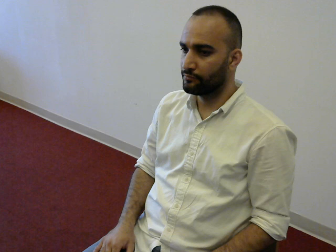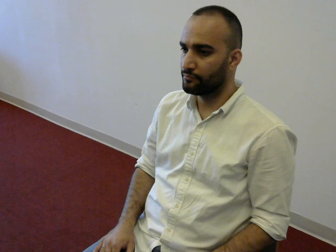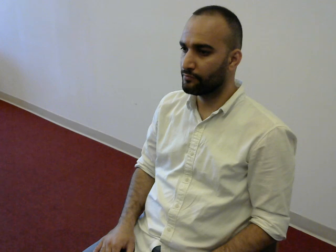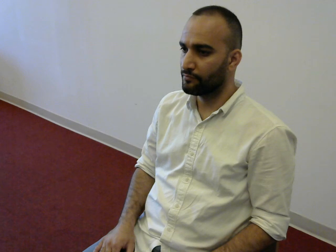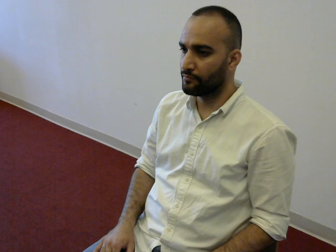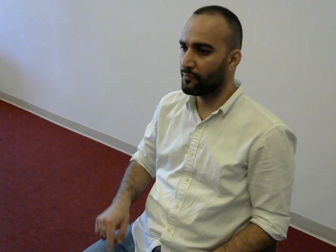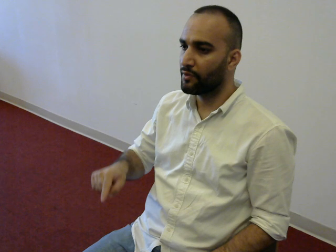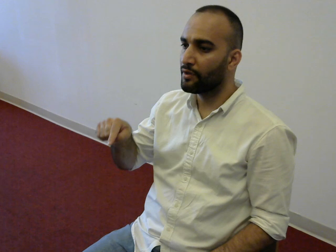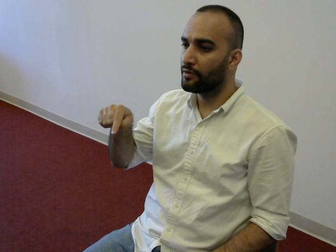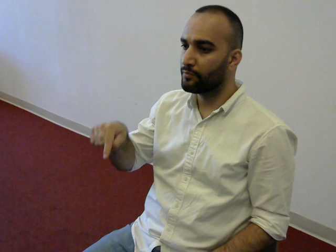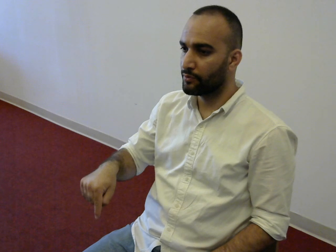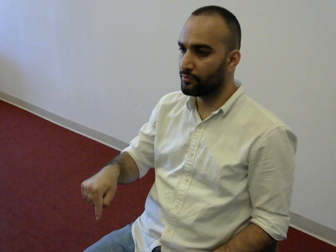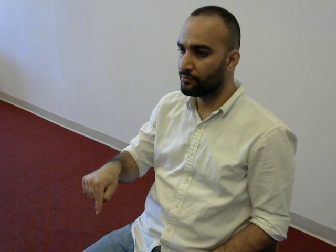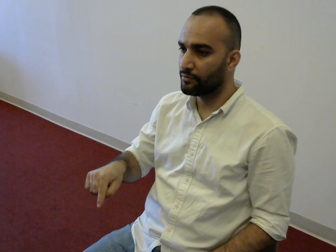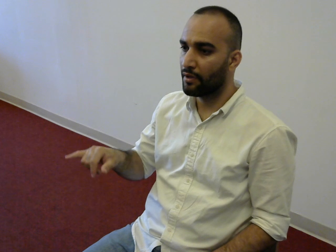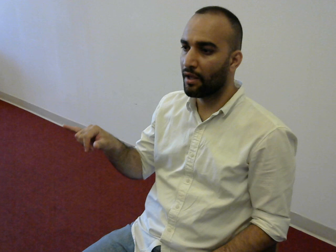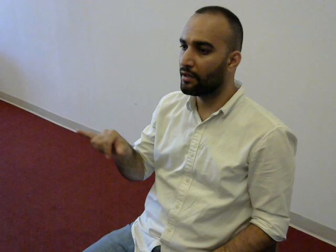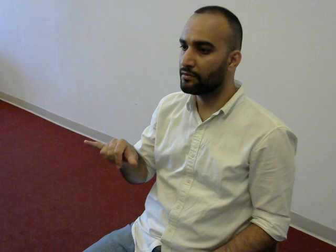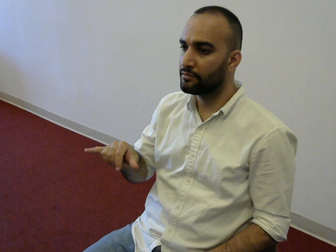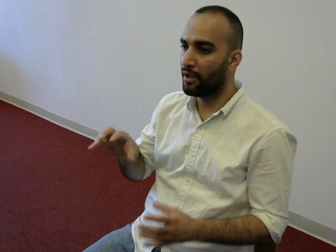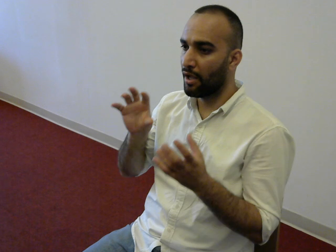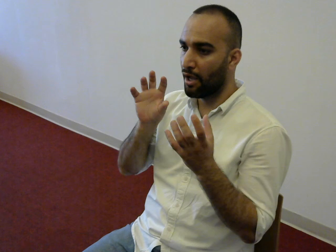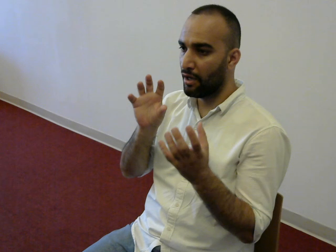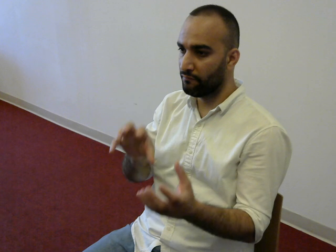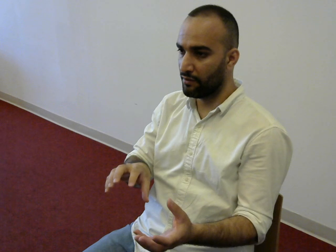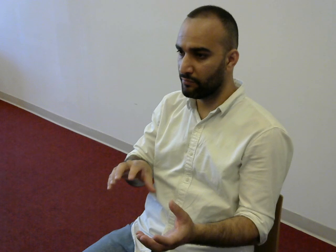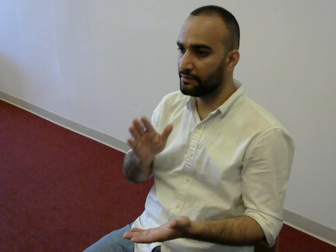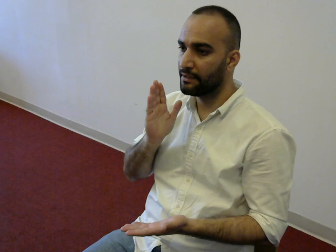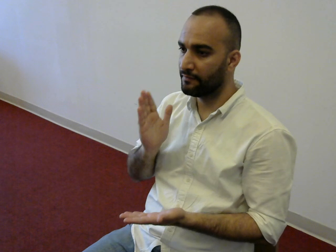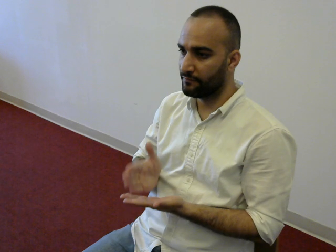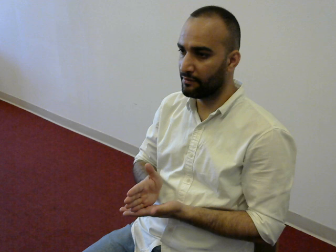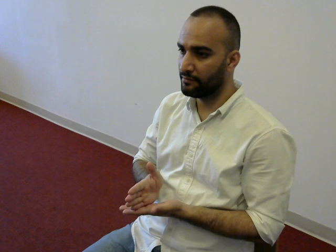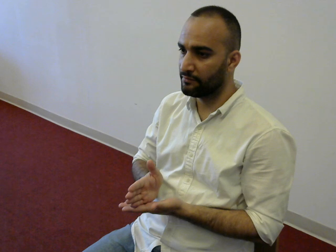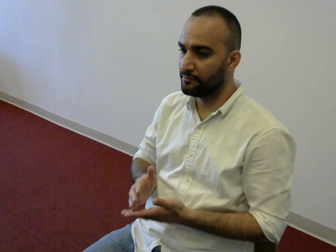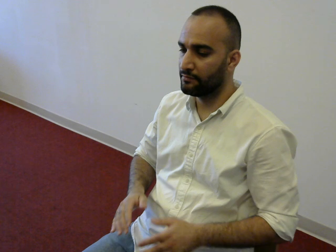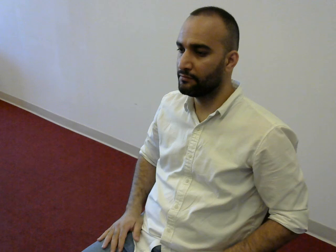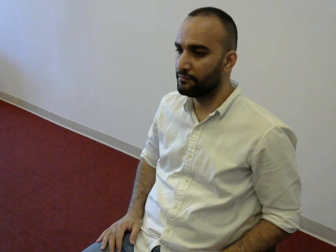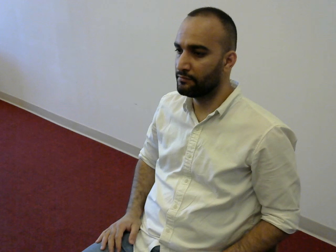Burda harda avtobus var?